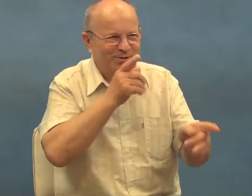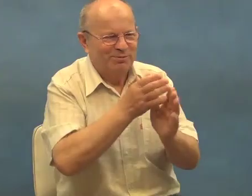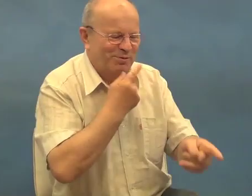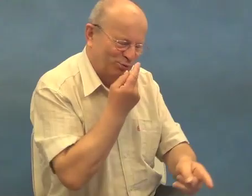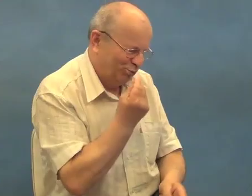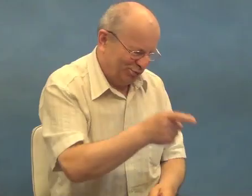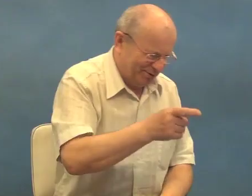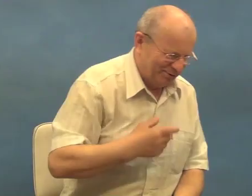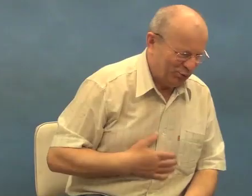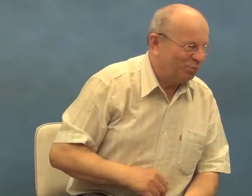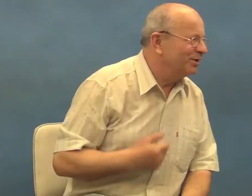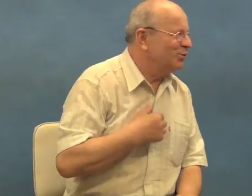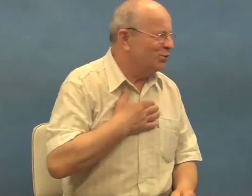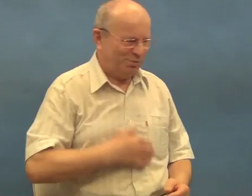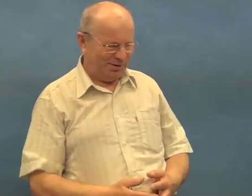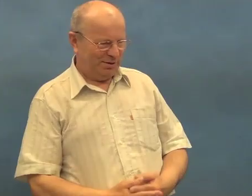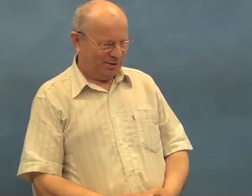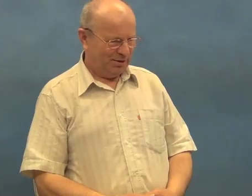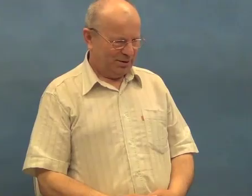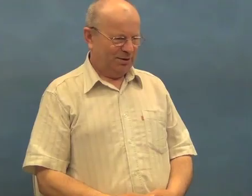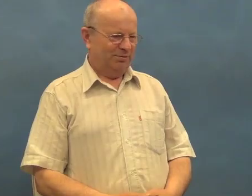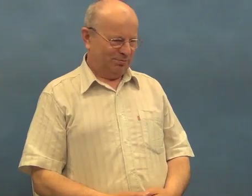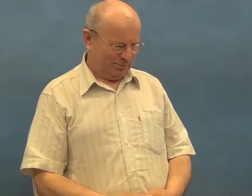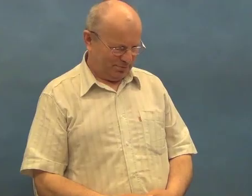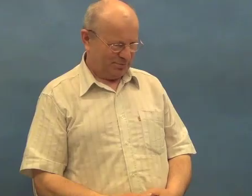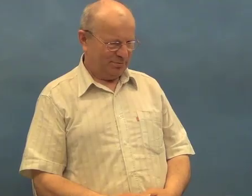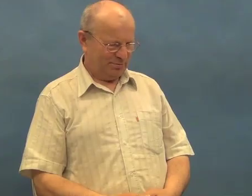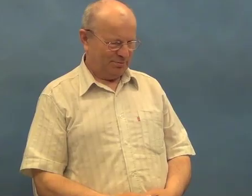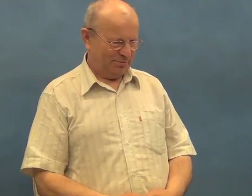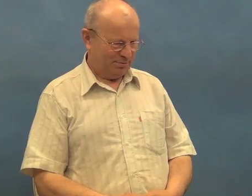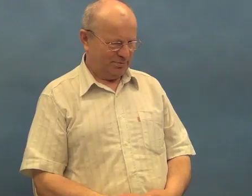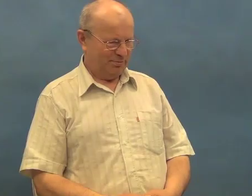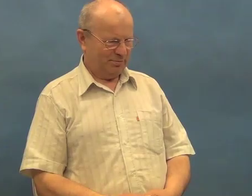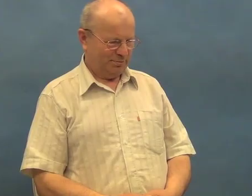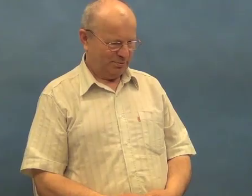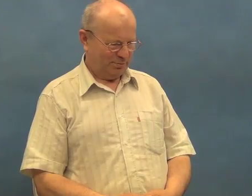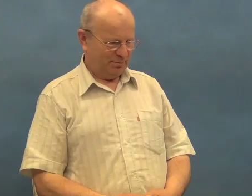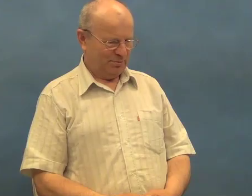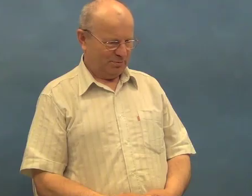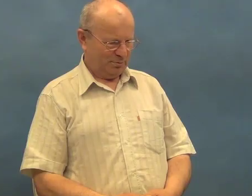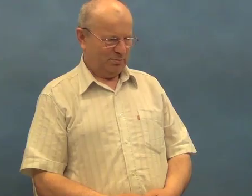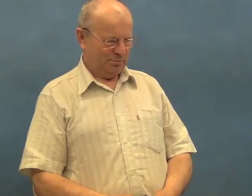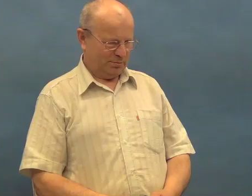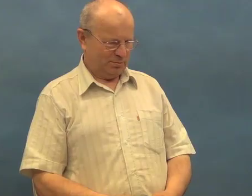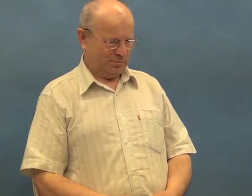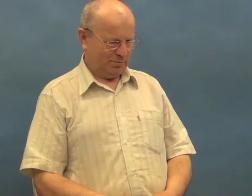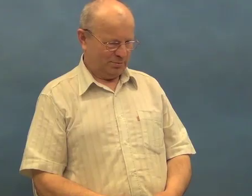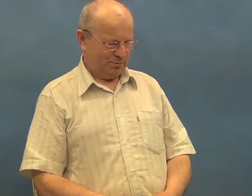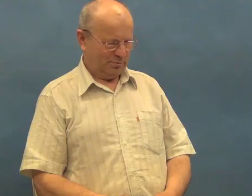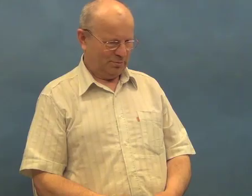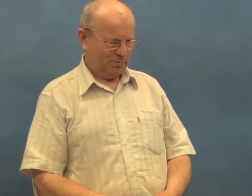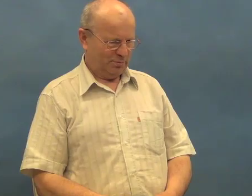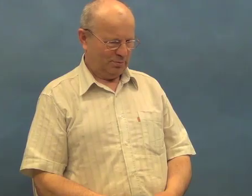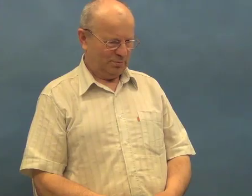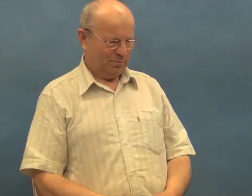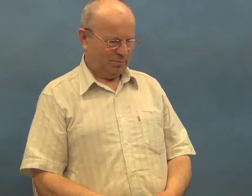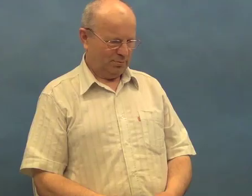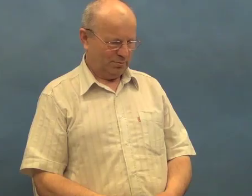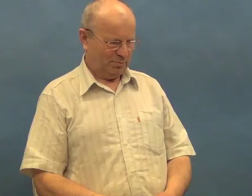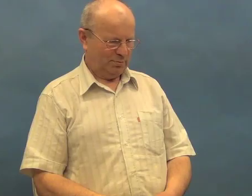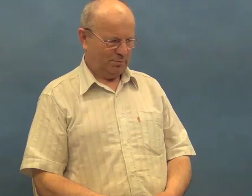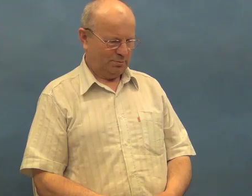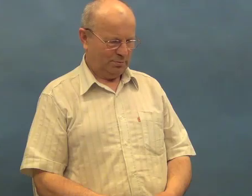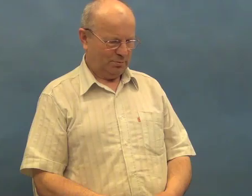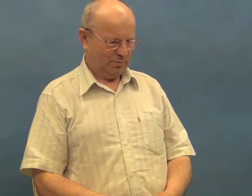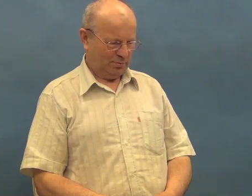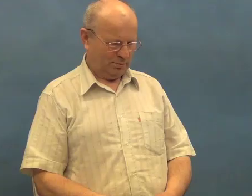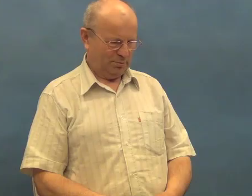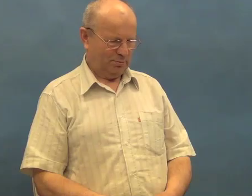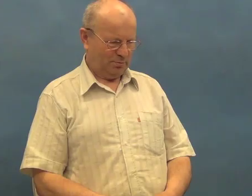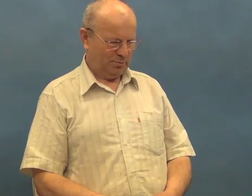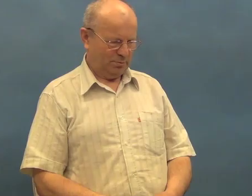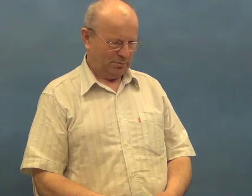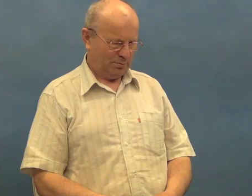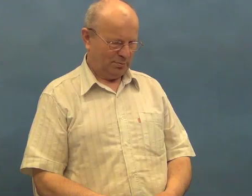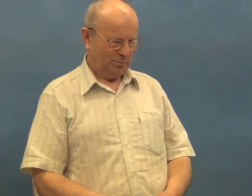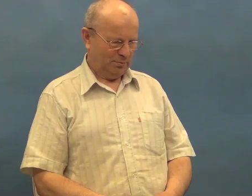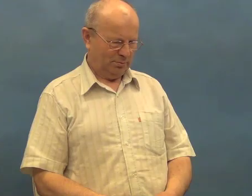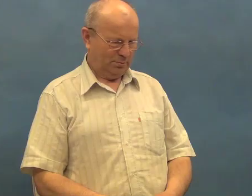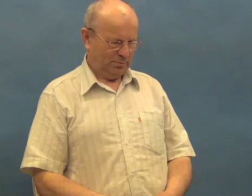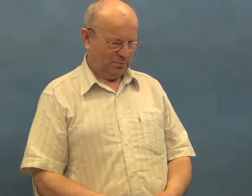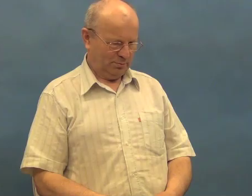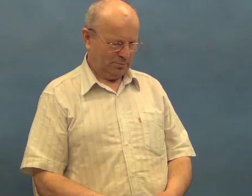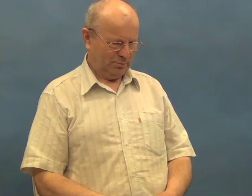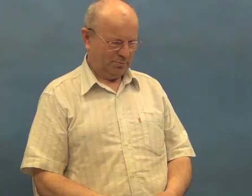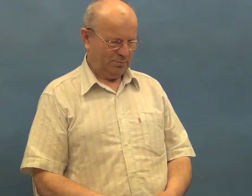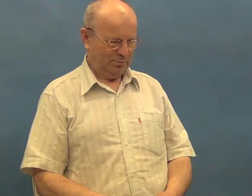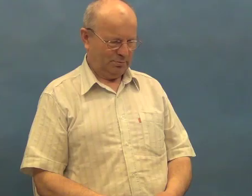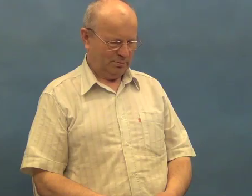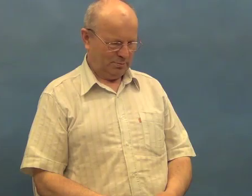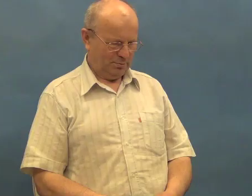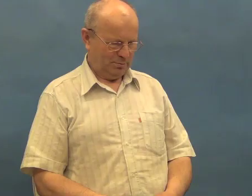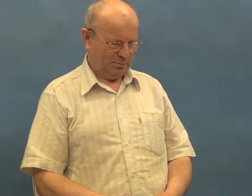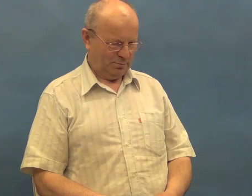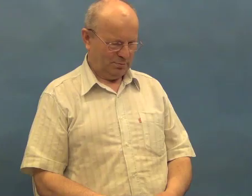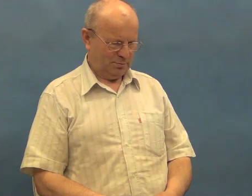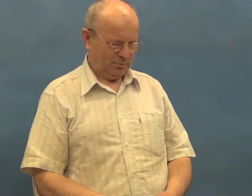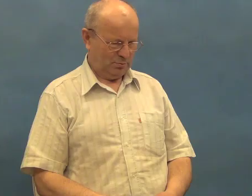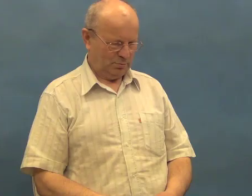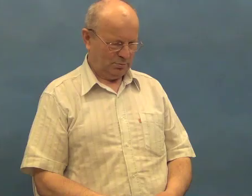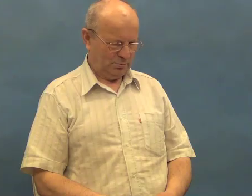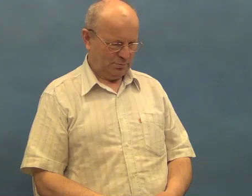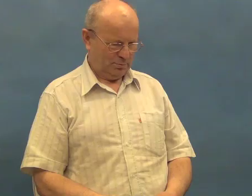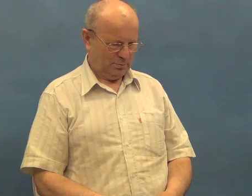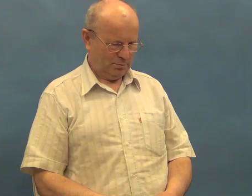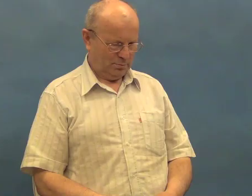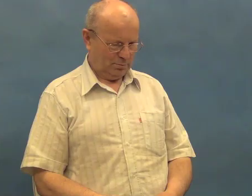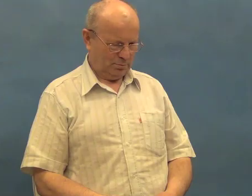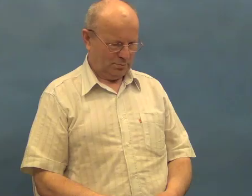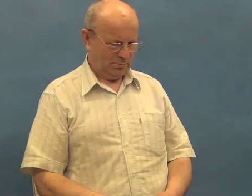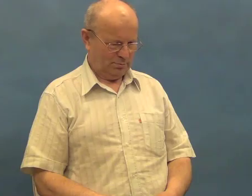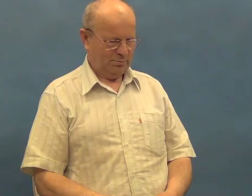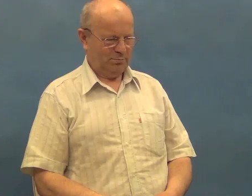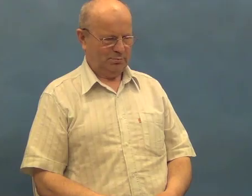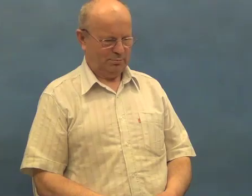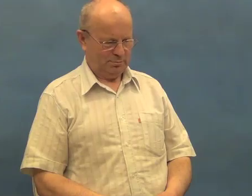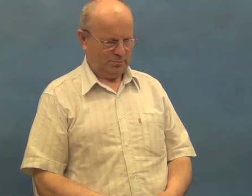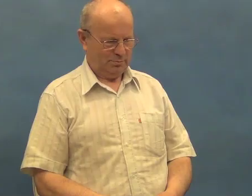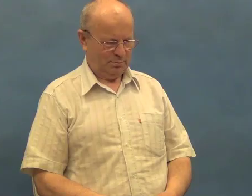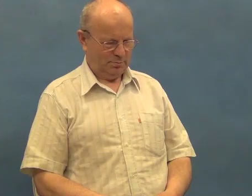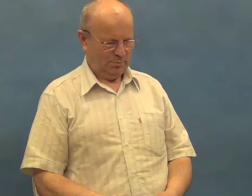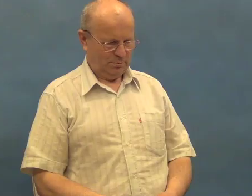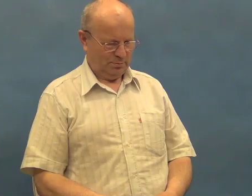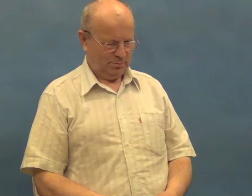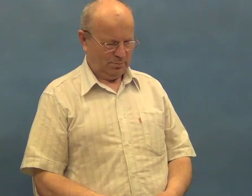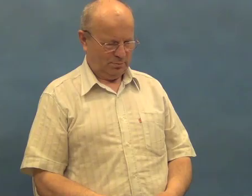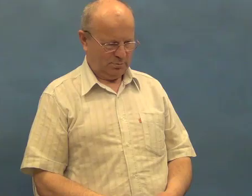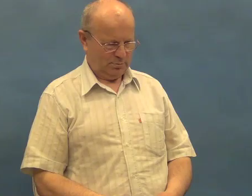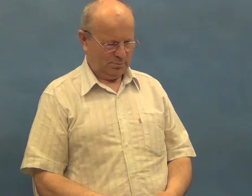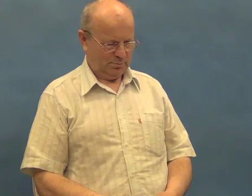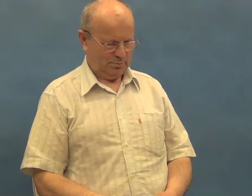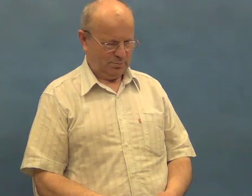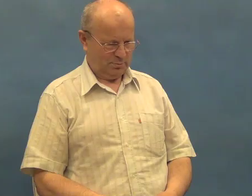Lubię to.